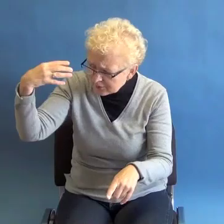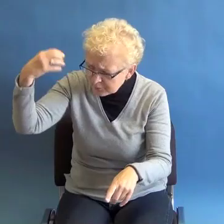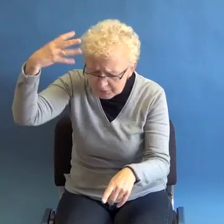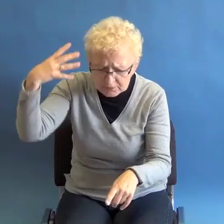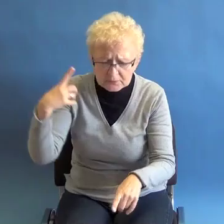Aha...